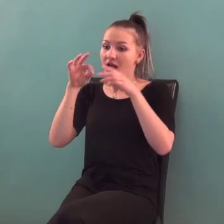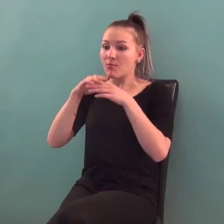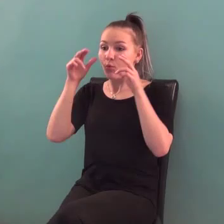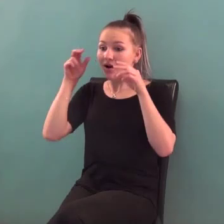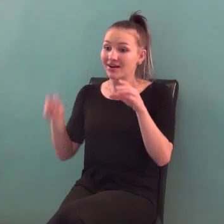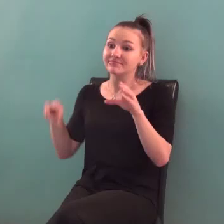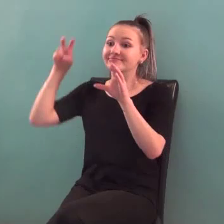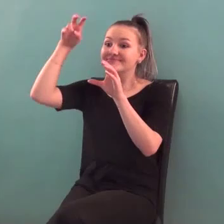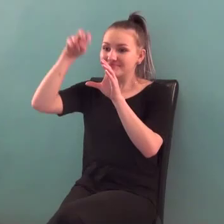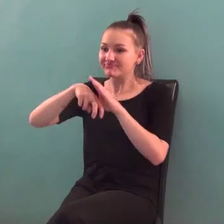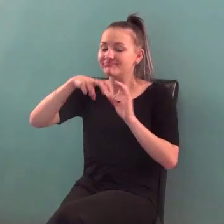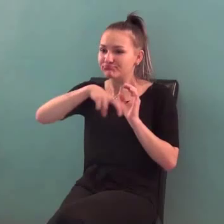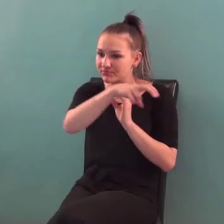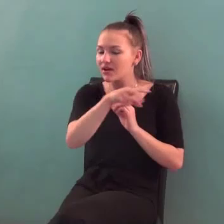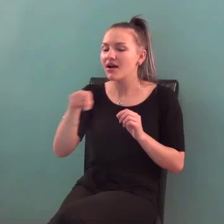Akurat królik w nie wskakuje i skacze dalej.